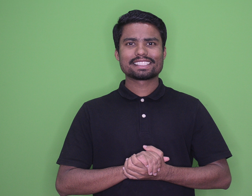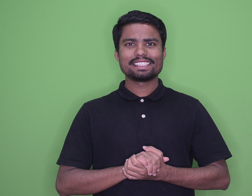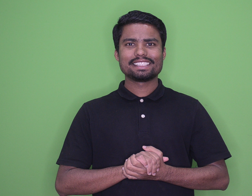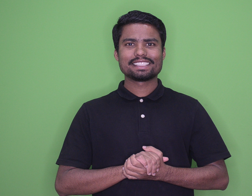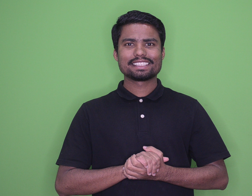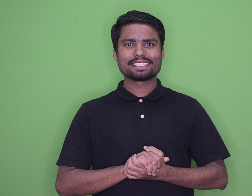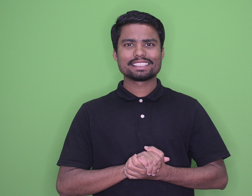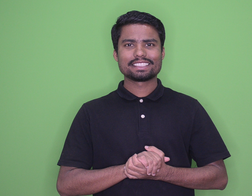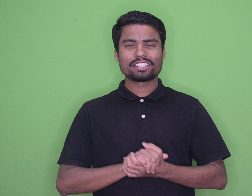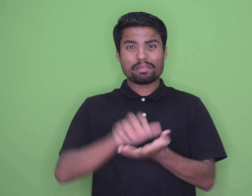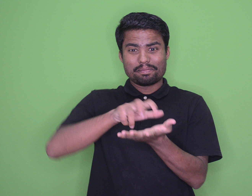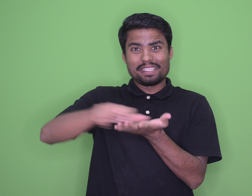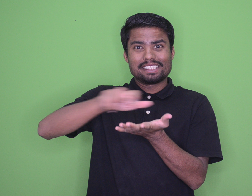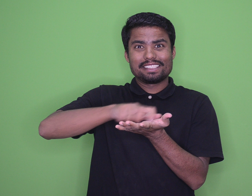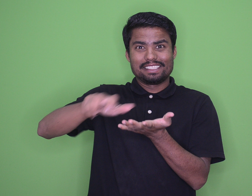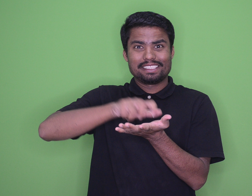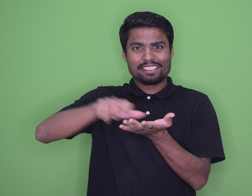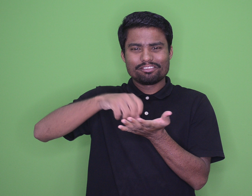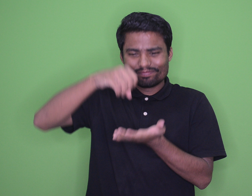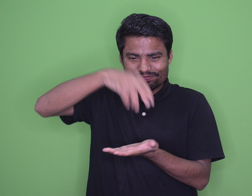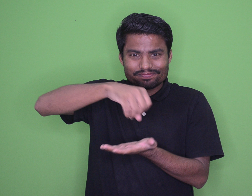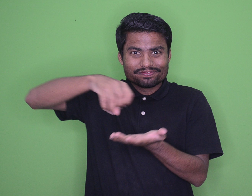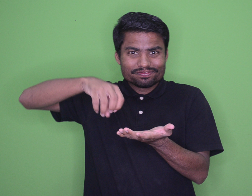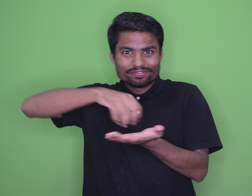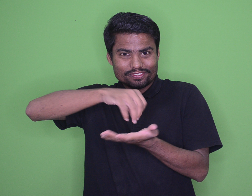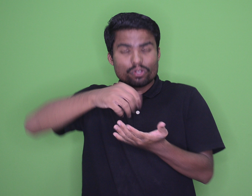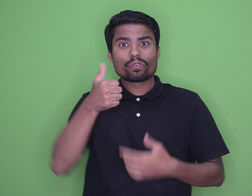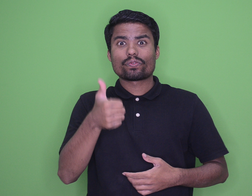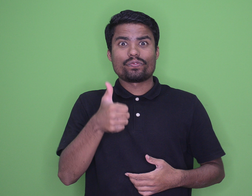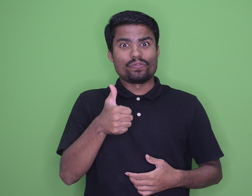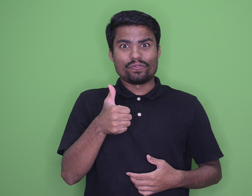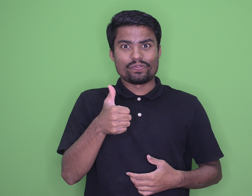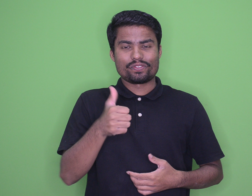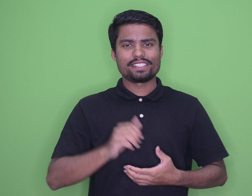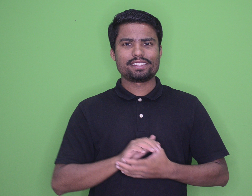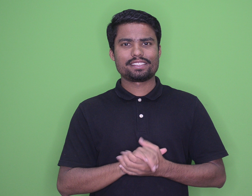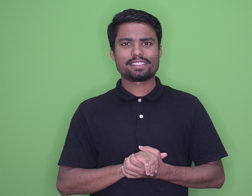cheese toppings are good